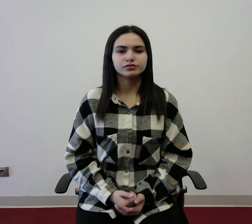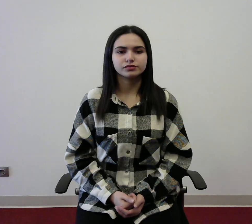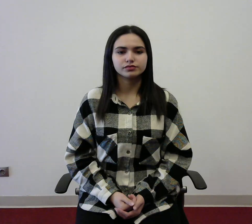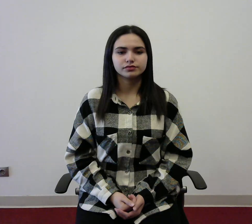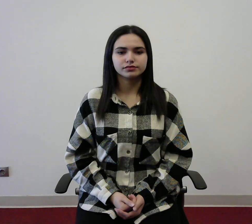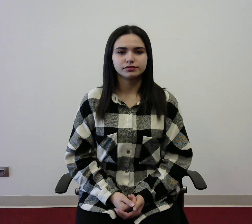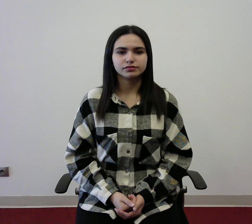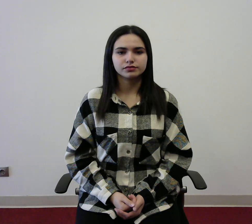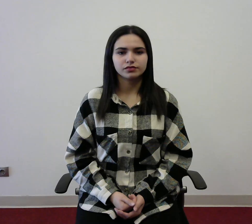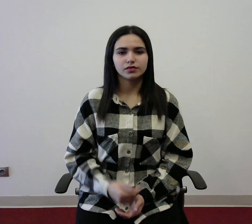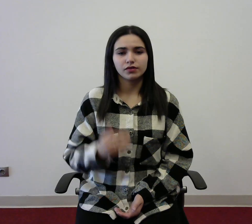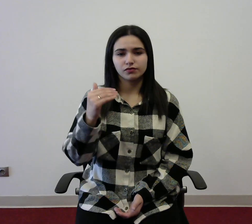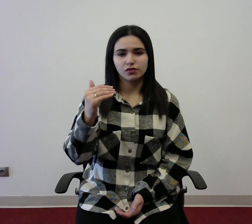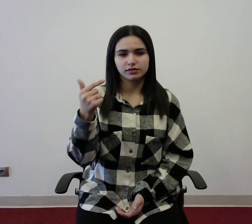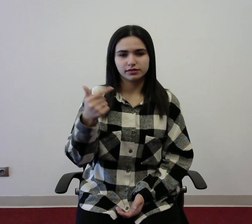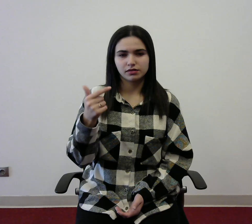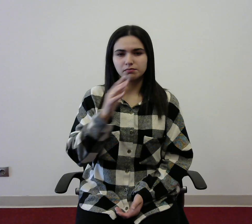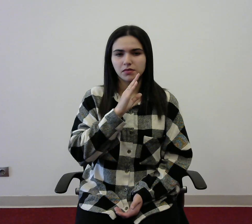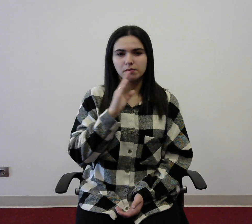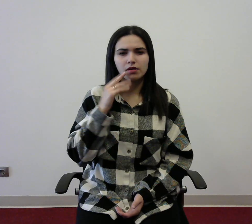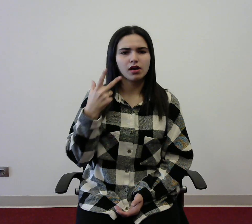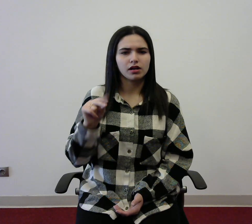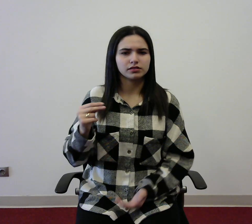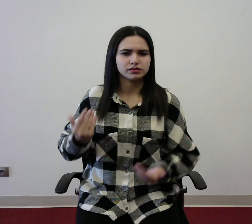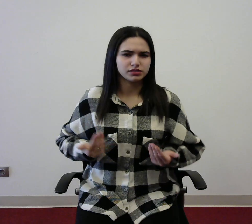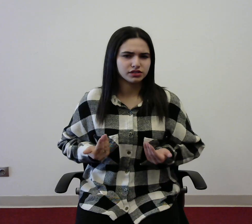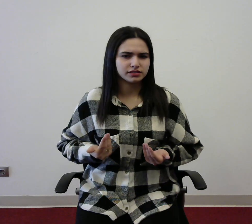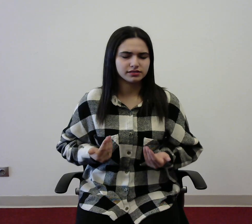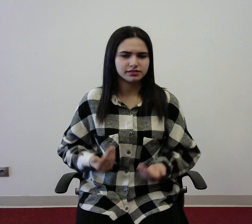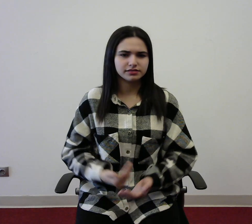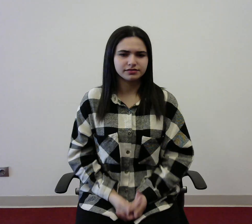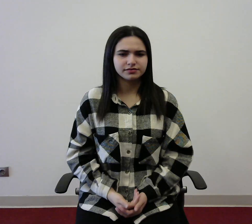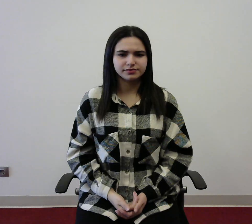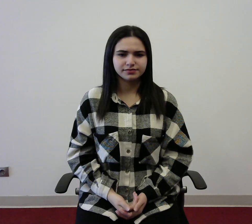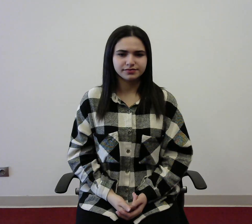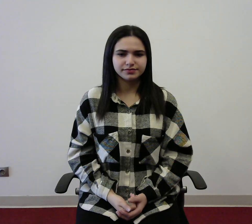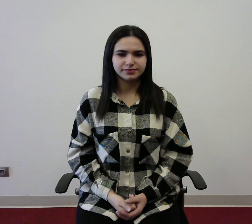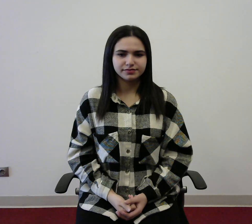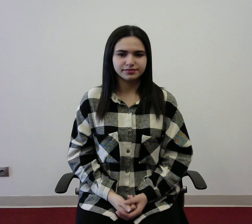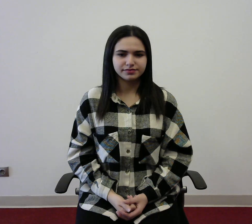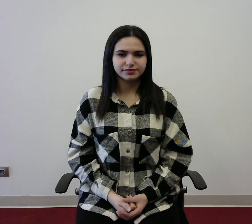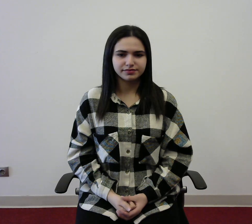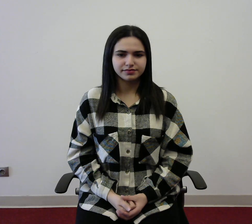Sənin qayınanan harda yaşayır?